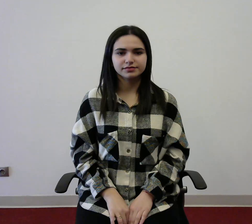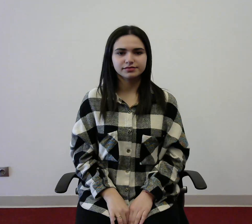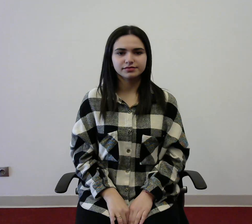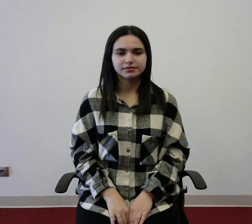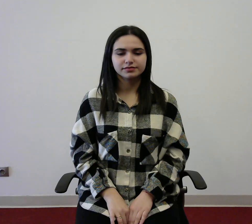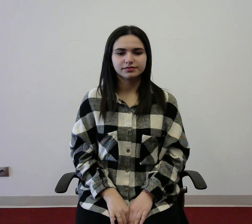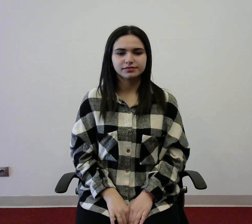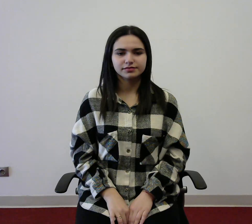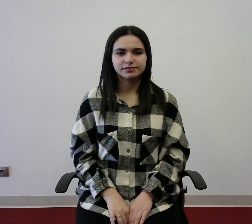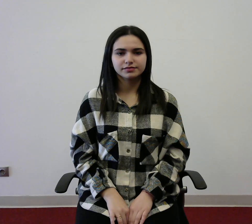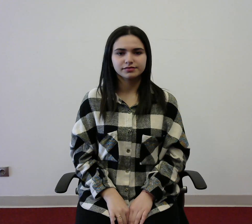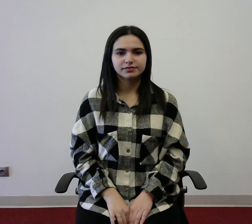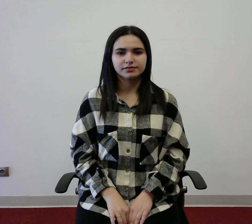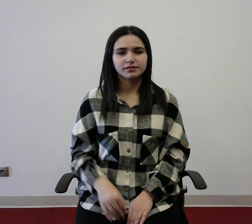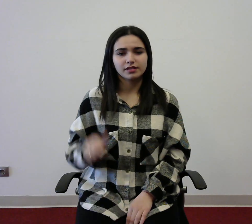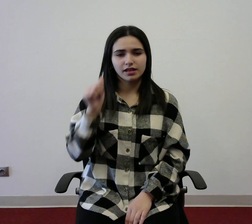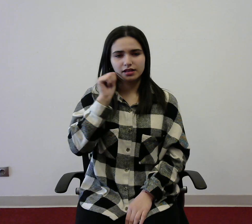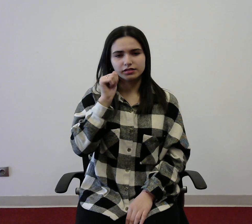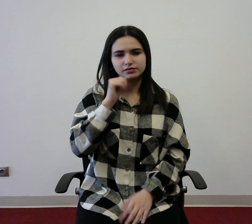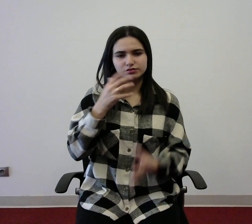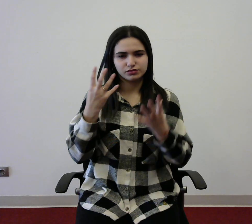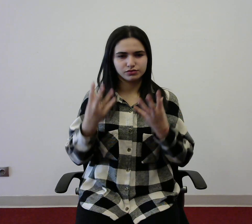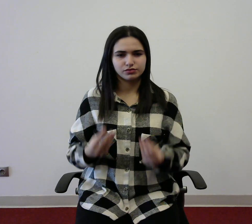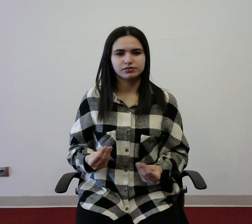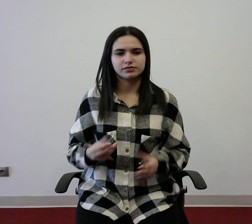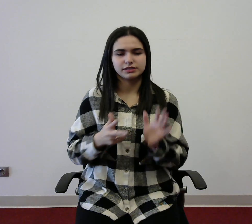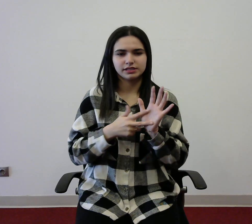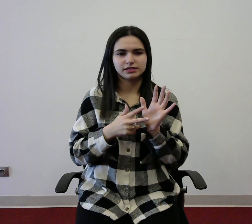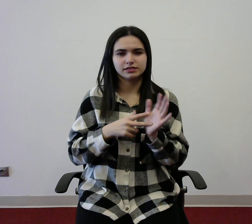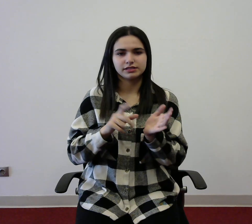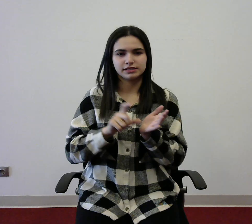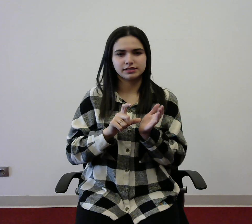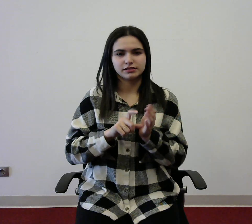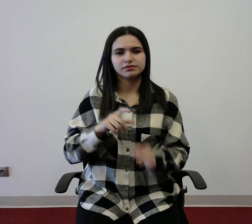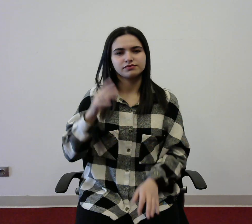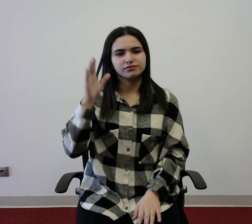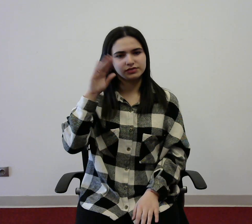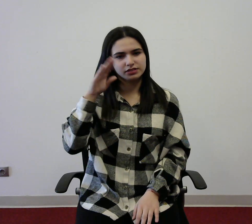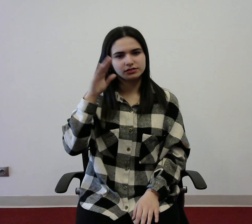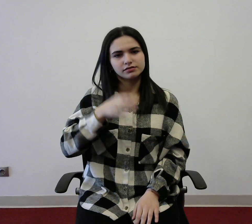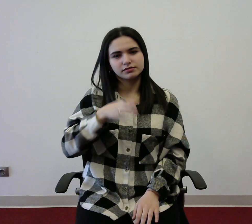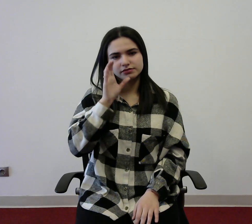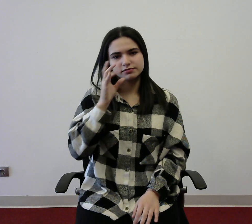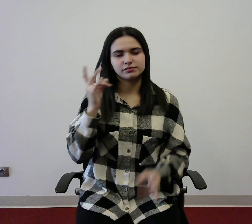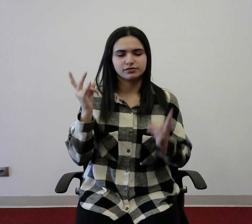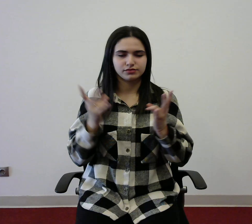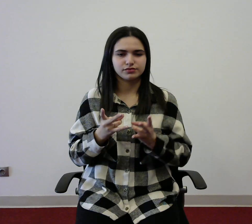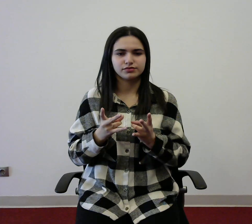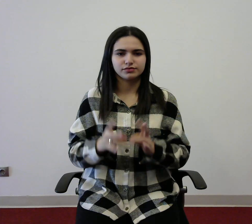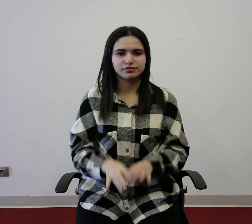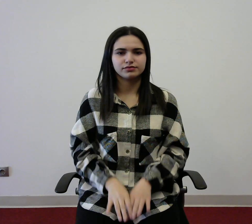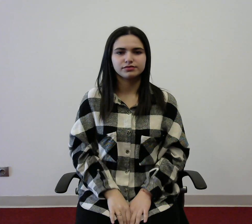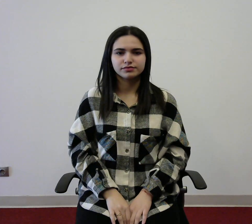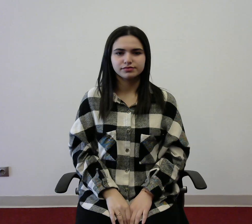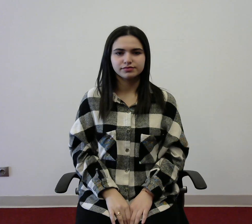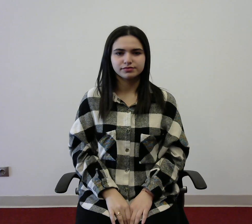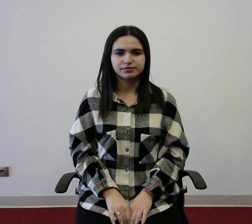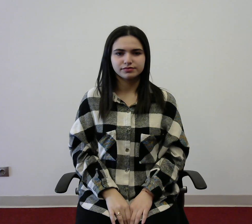Hər gün 8 stəkan su içmək lazımdır